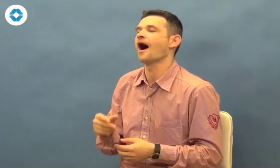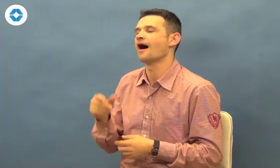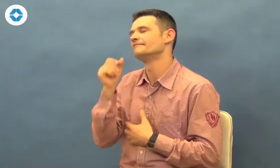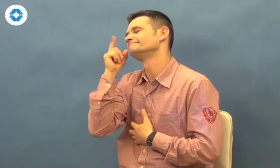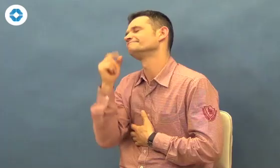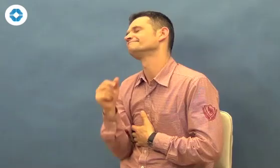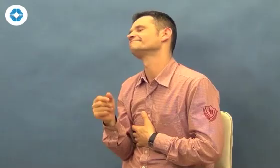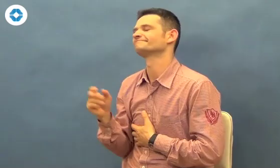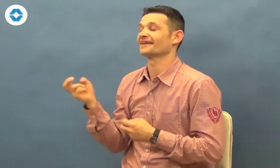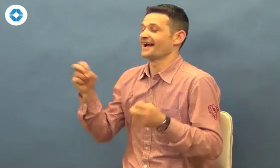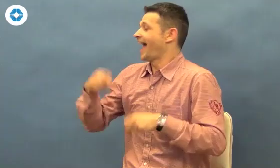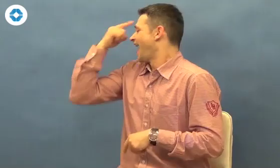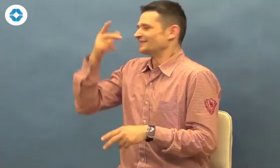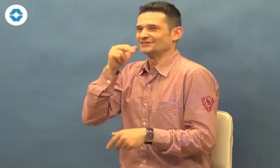Rano budzą się i przypominają sobie o żabie.